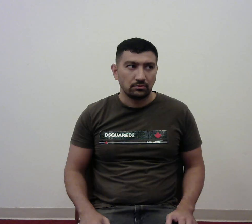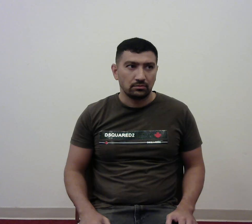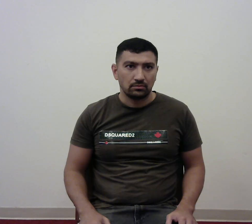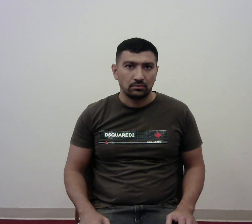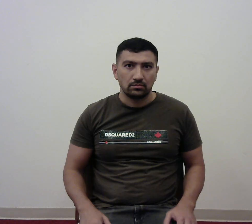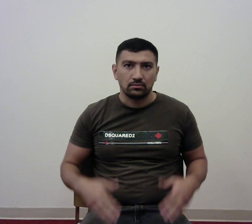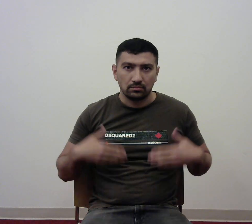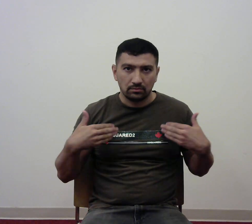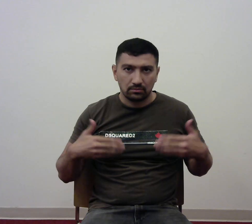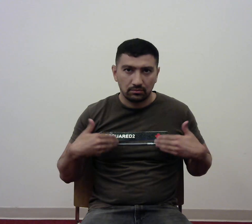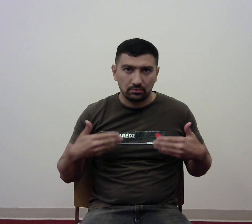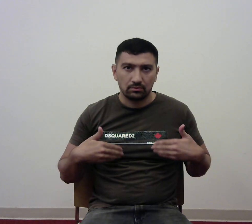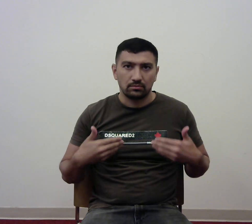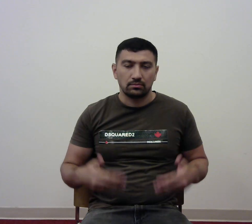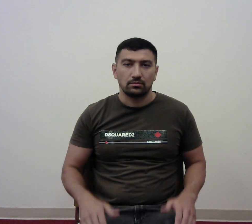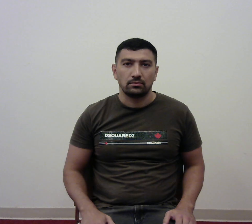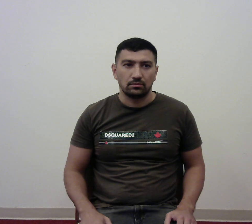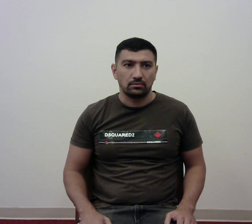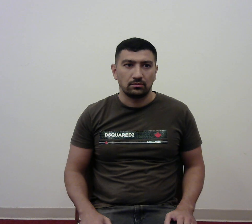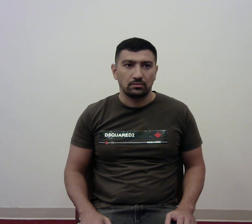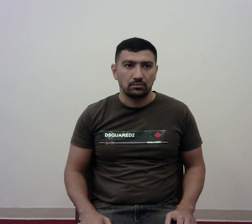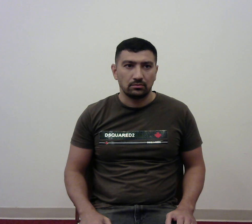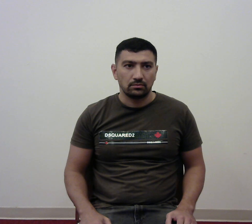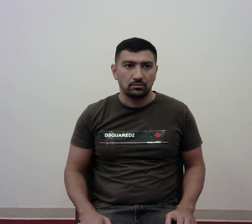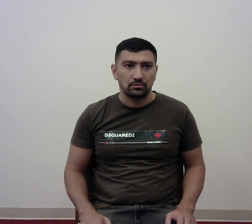Salam